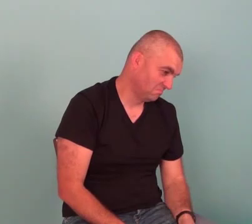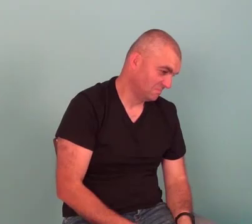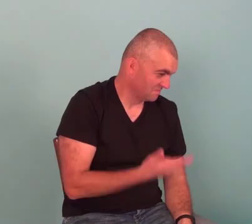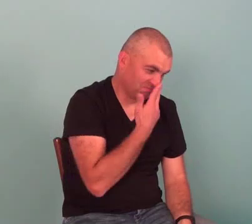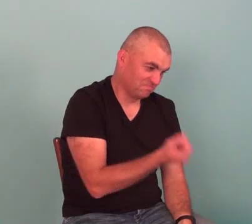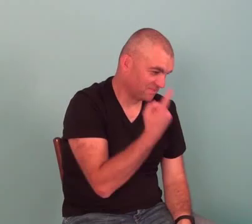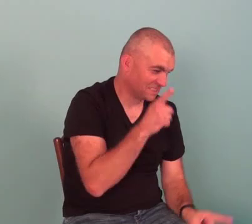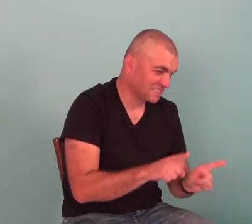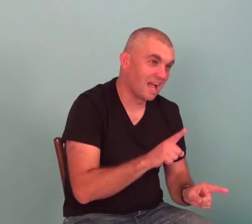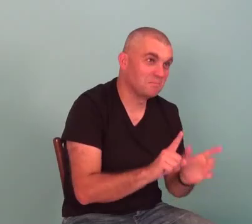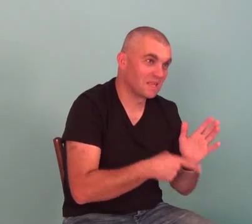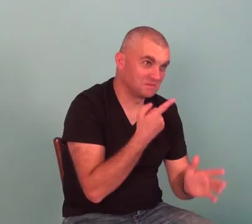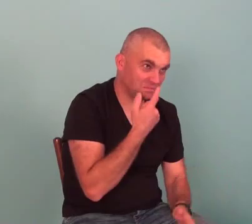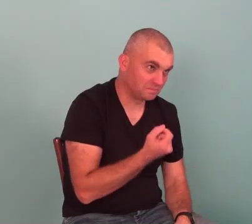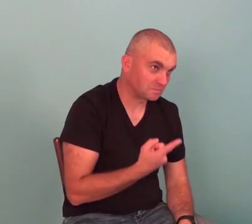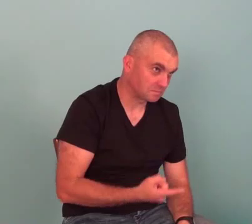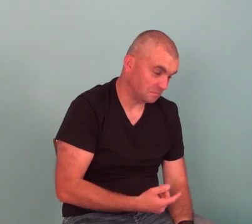Dziwny jest ten znak, pierwszy raz to widzę.